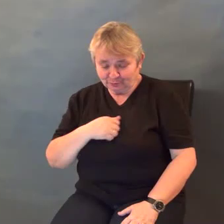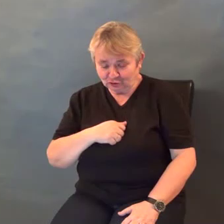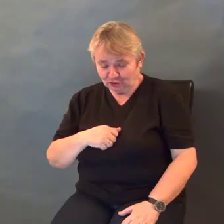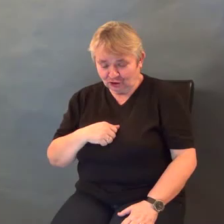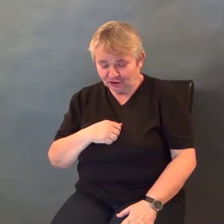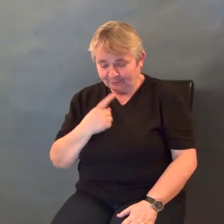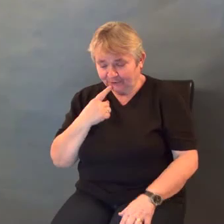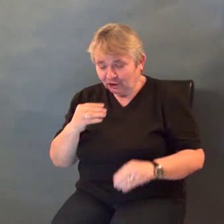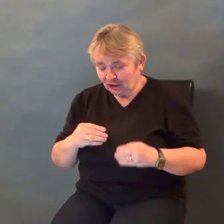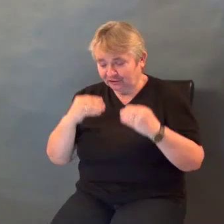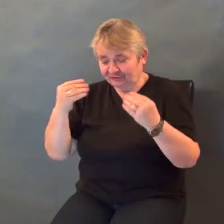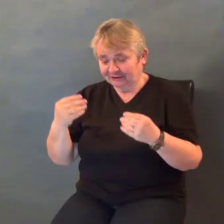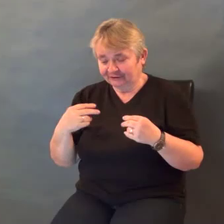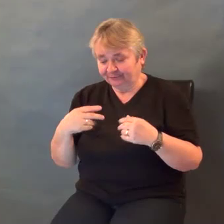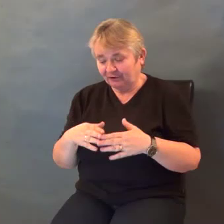Przykro mi, musimy przełożyć.